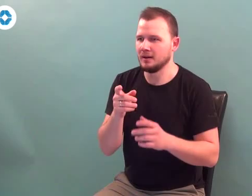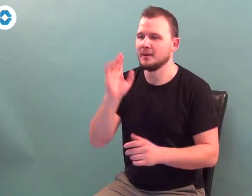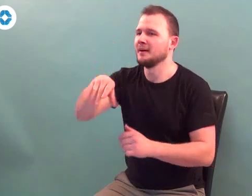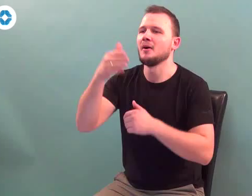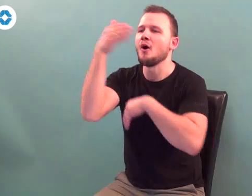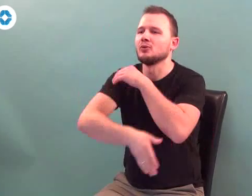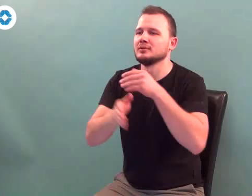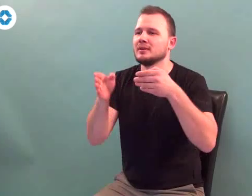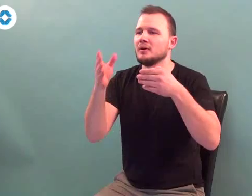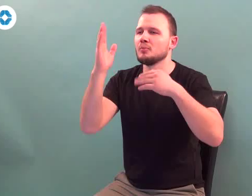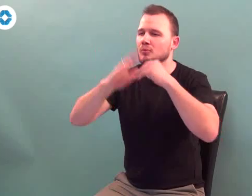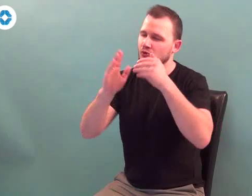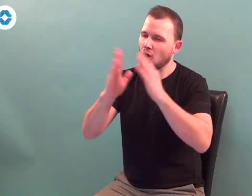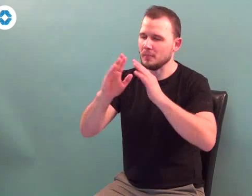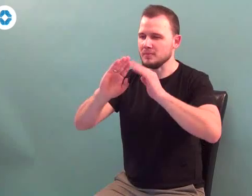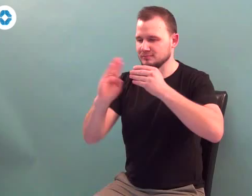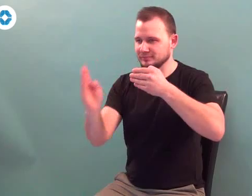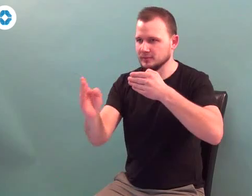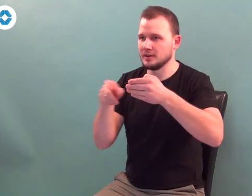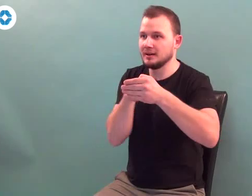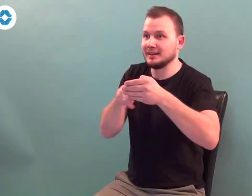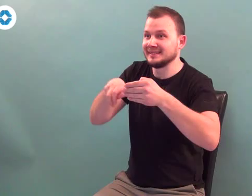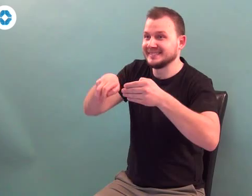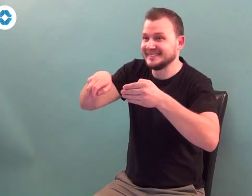Ktoś idzie do końca budynku, domu, za róg.